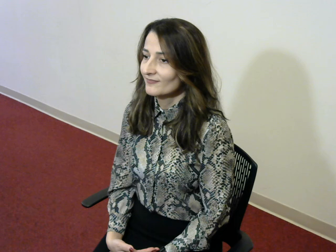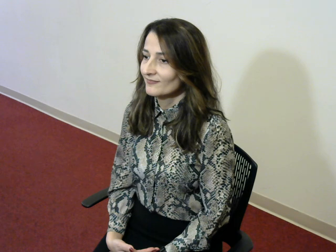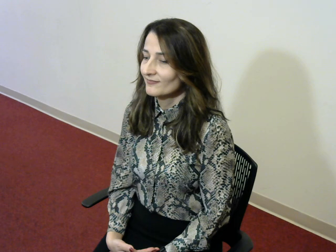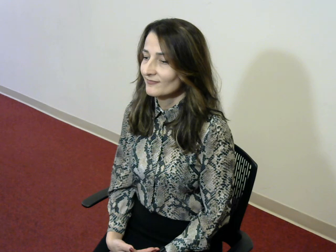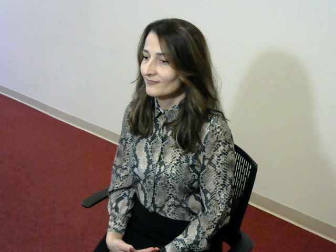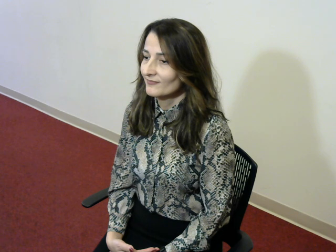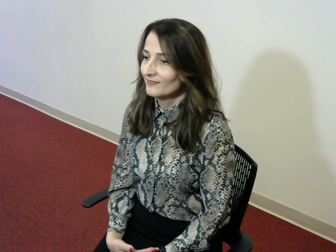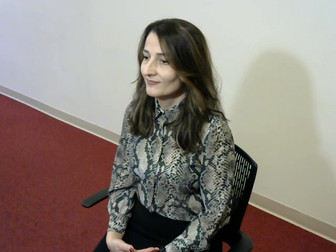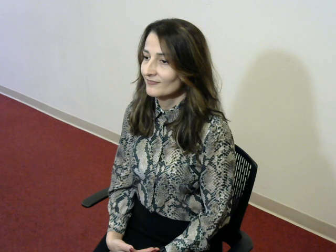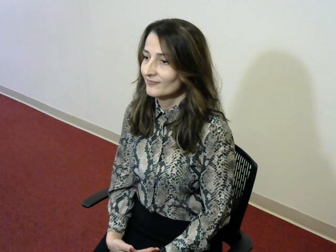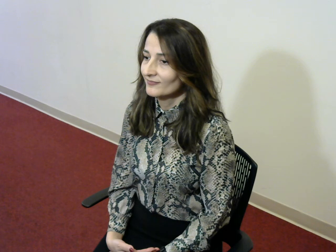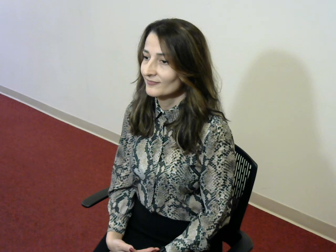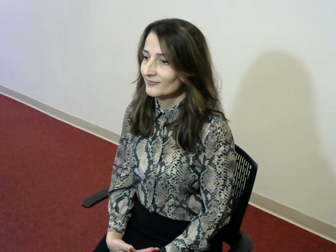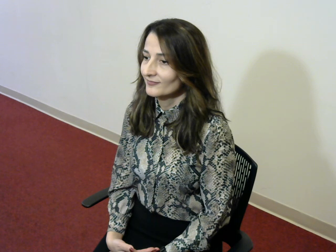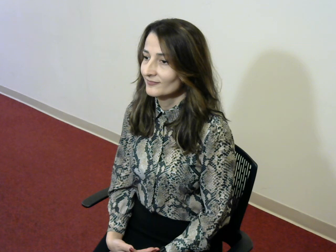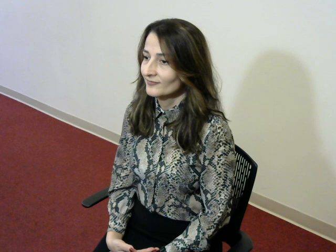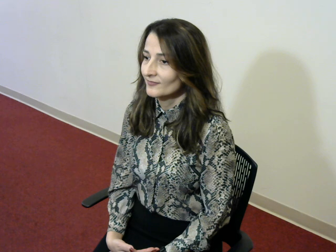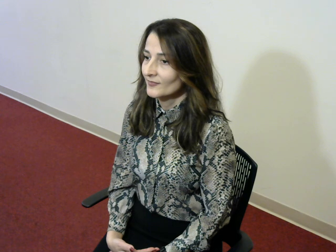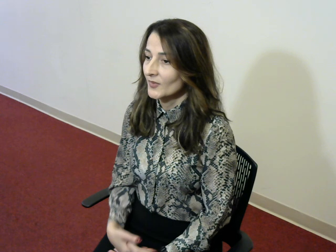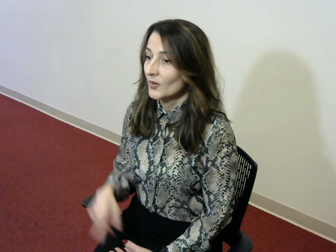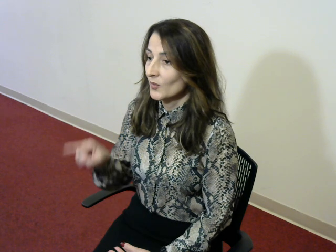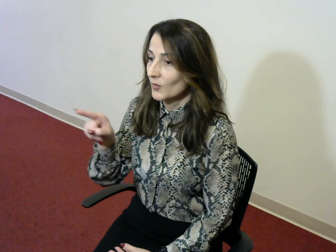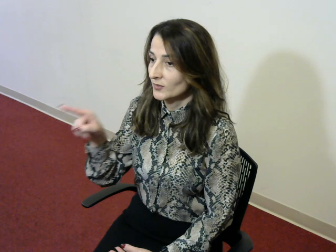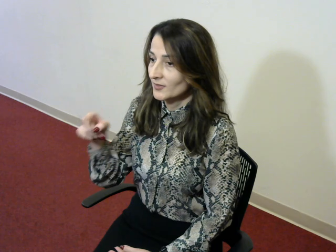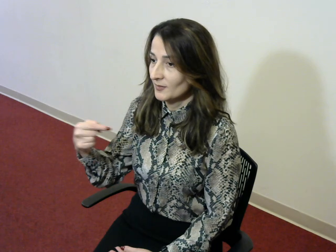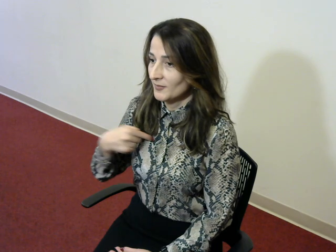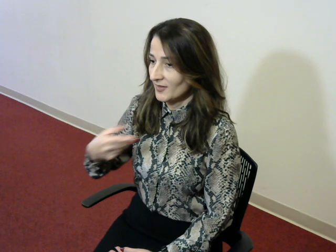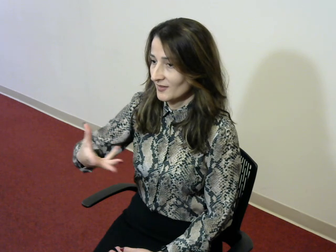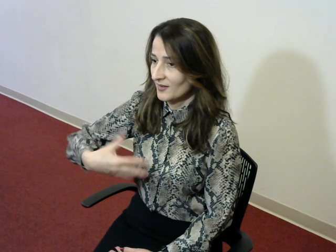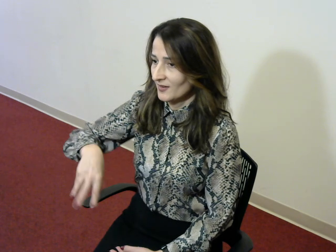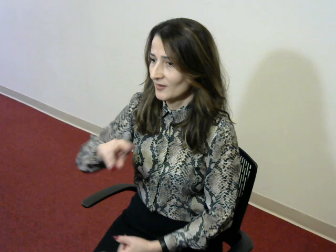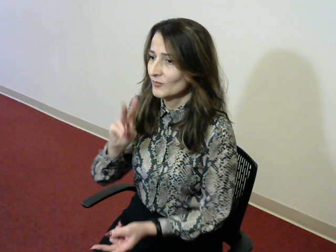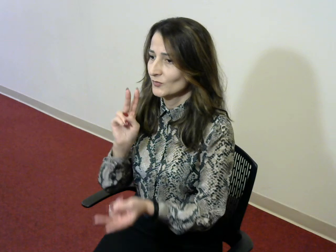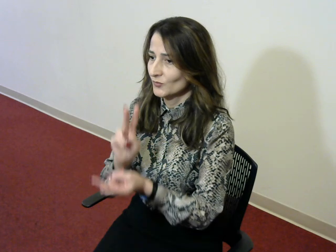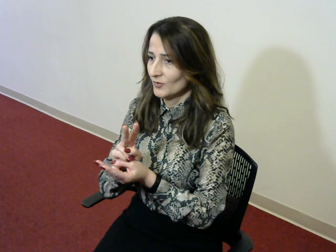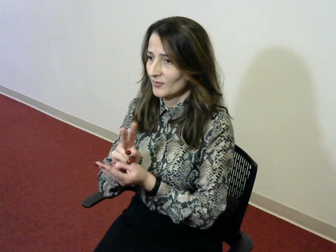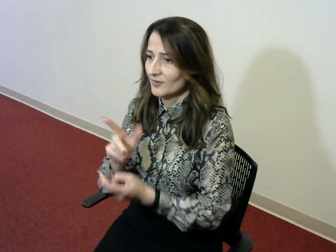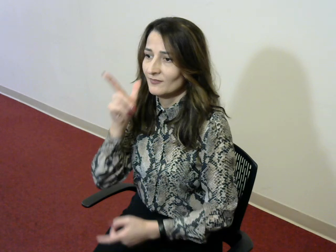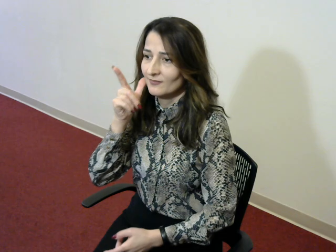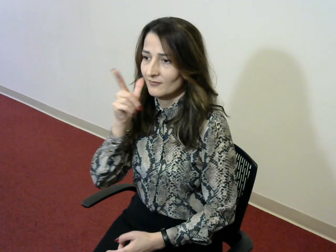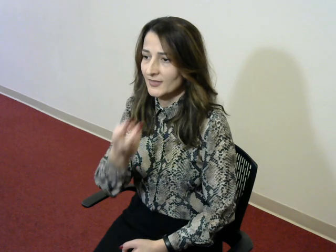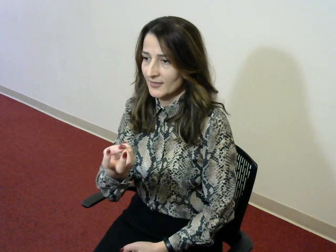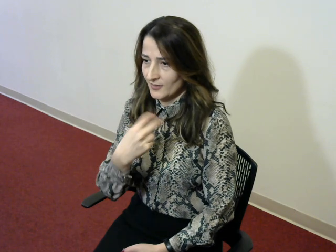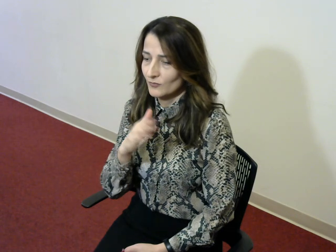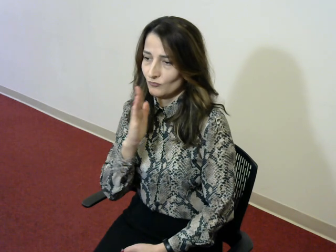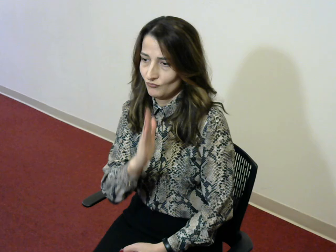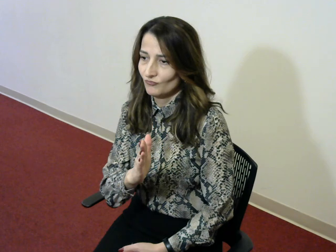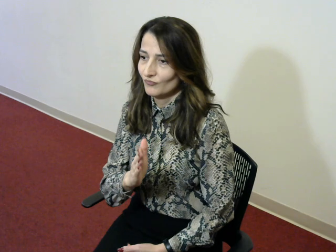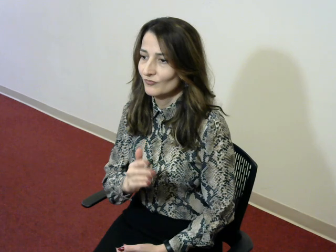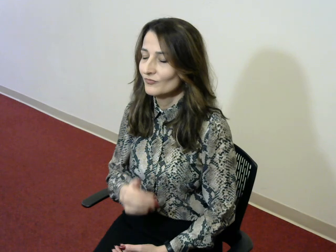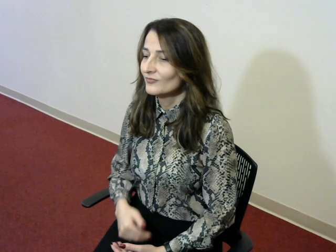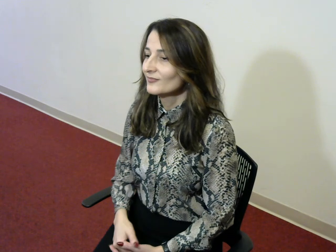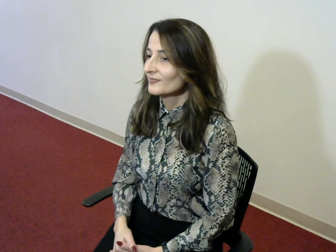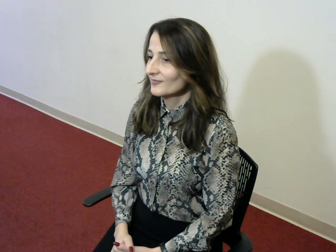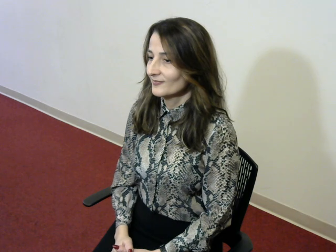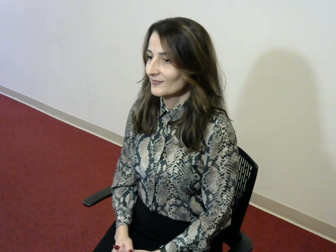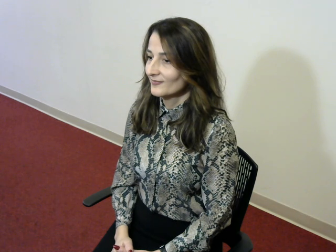O, bizi görməyə birisigün gələcək